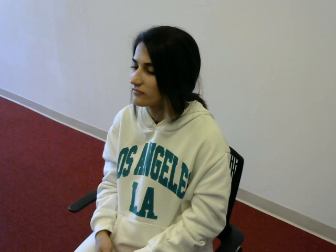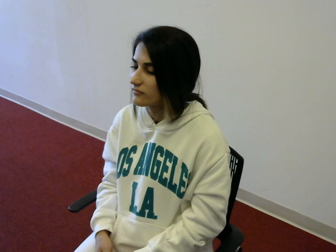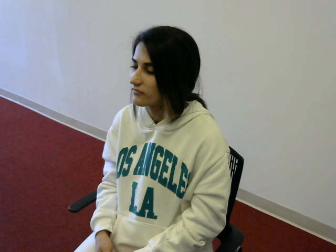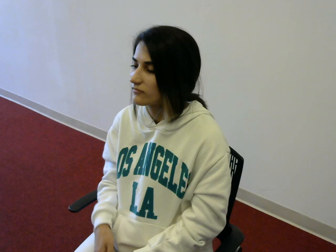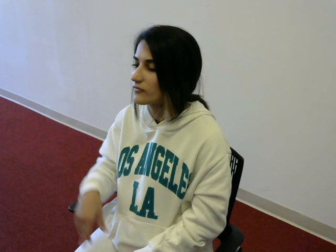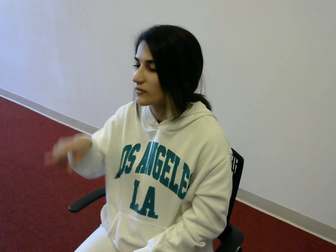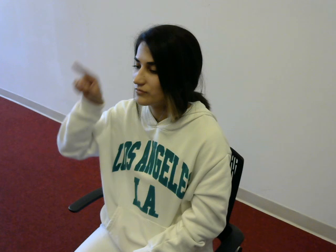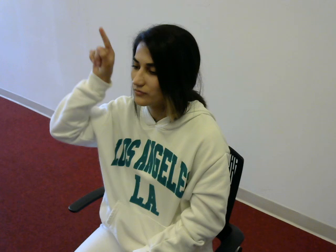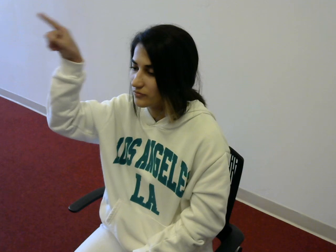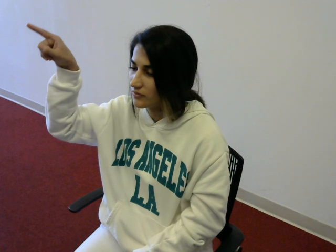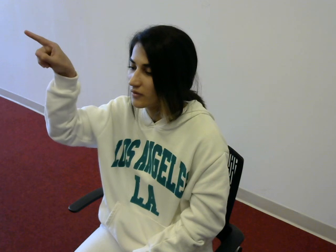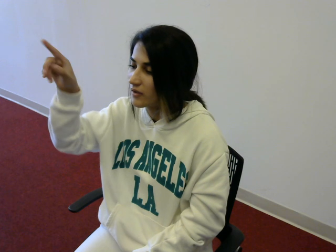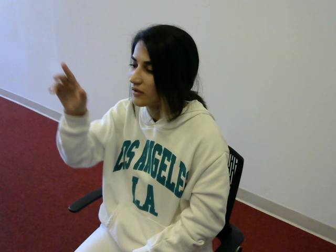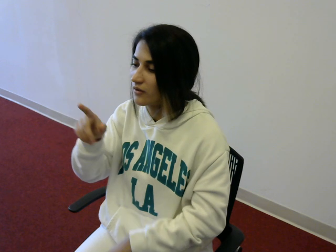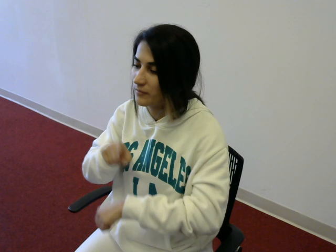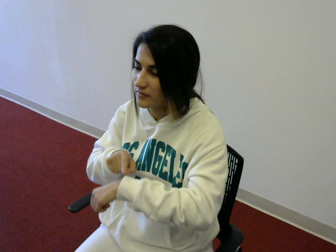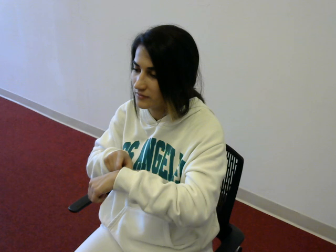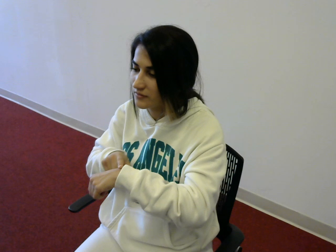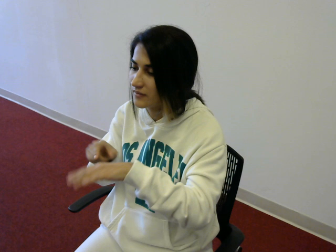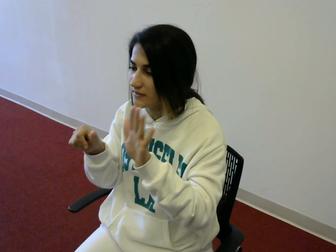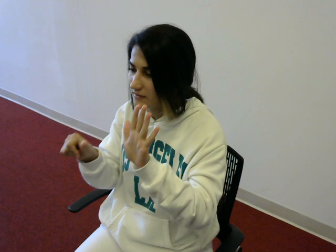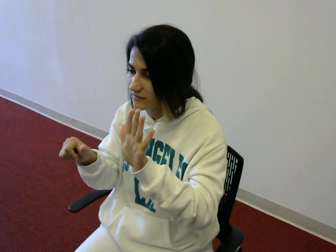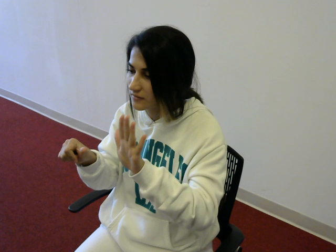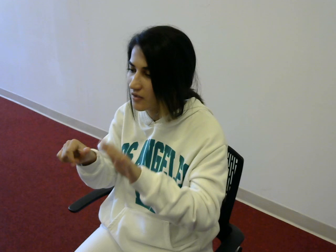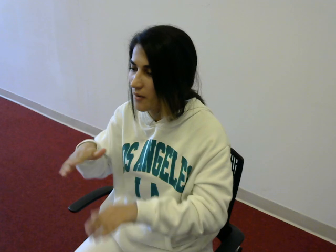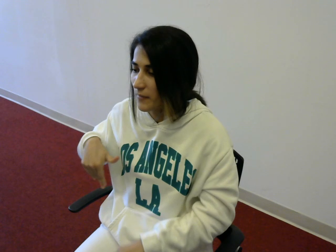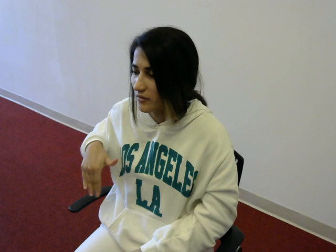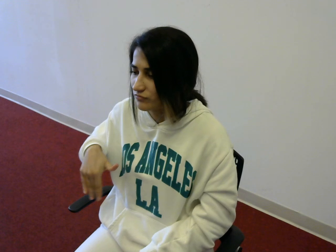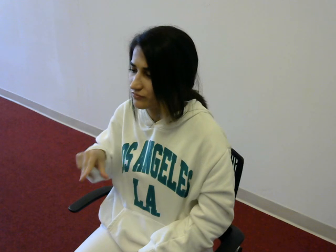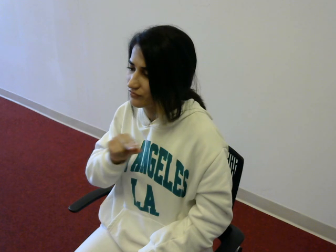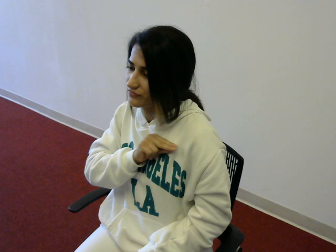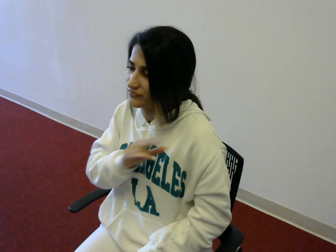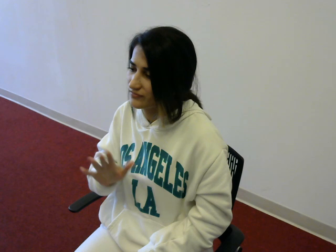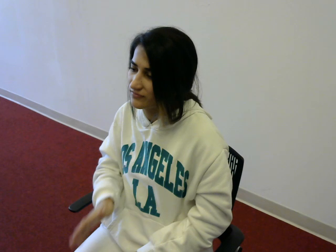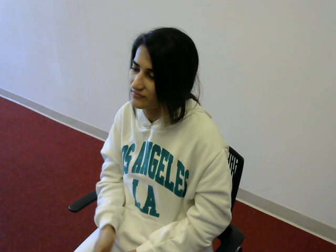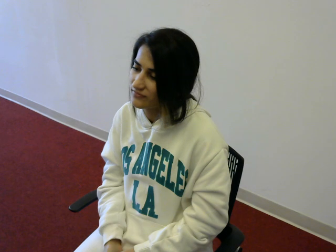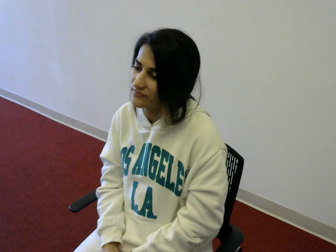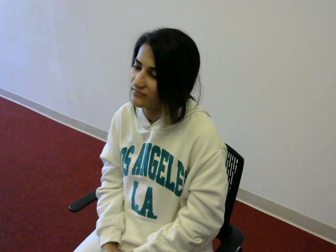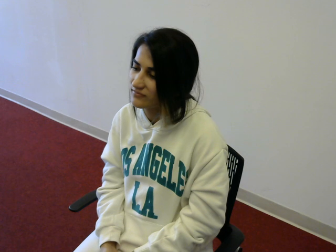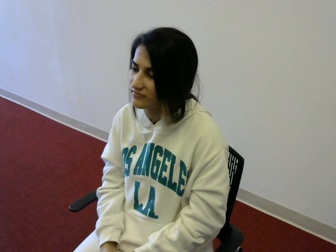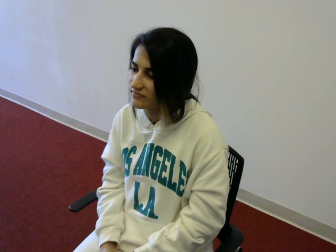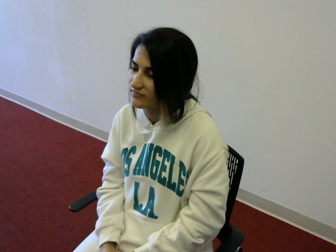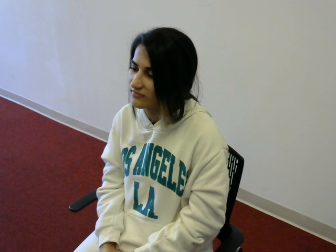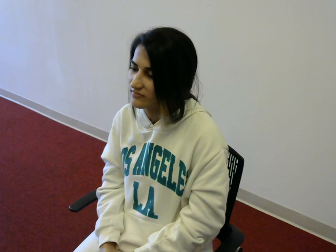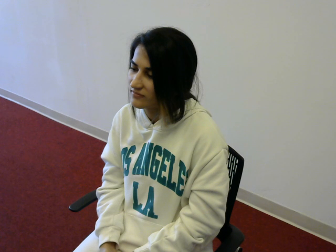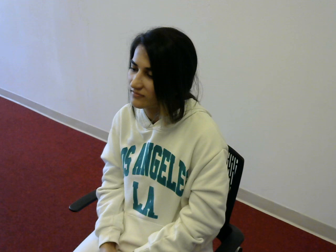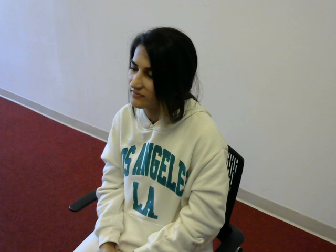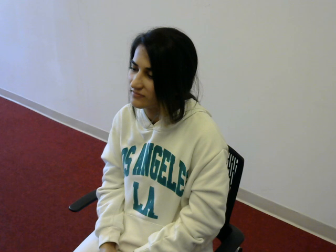O saat 6-dan sonra işləmir